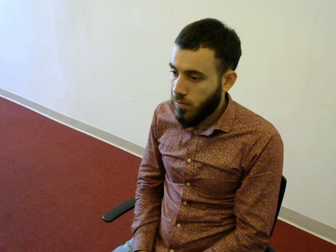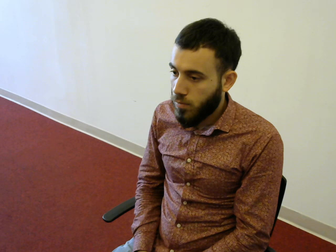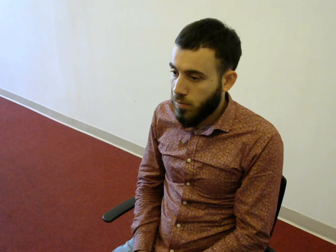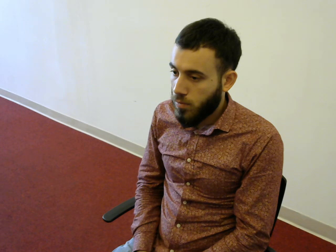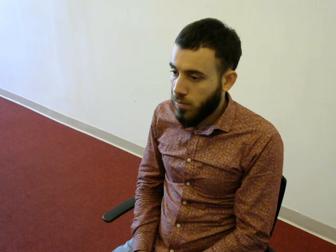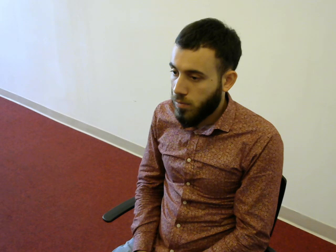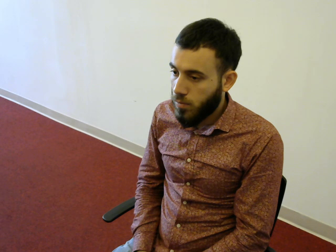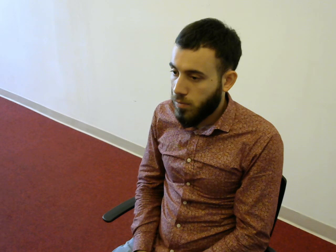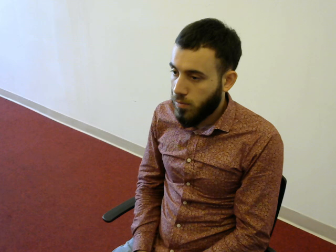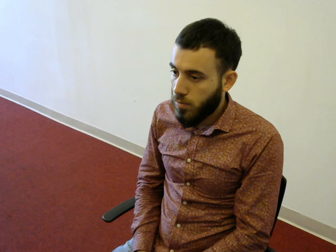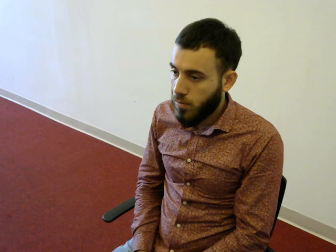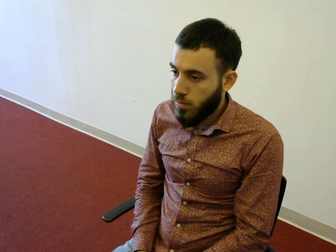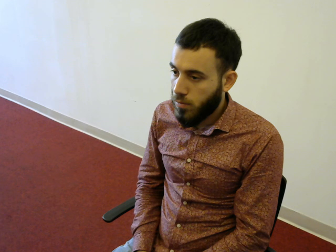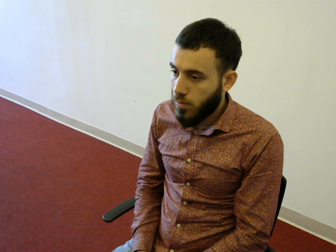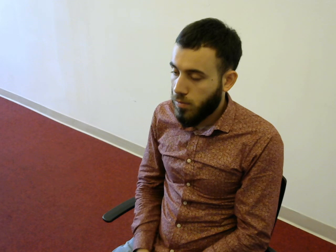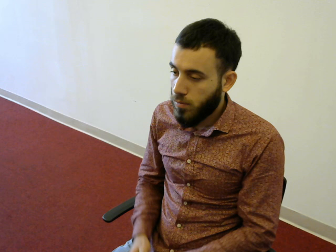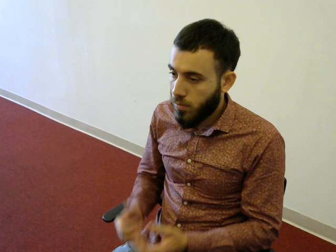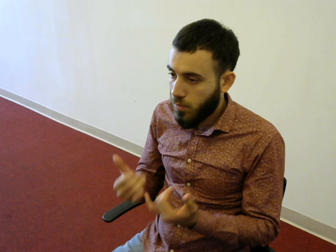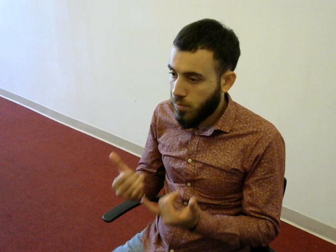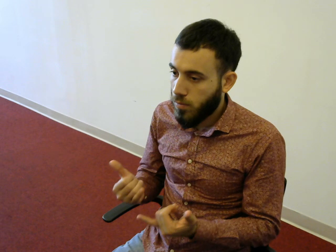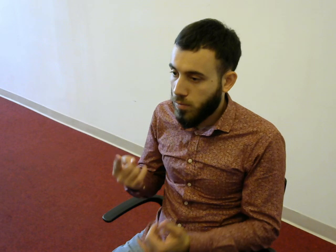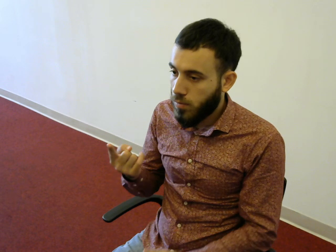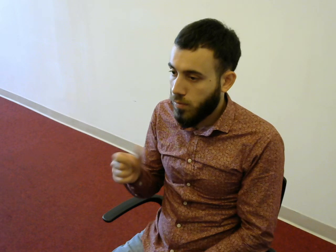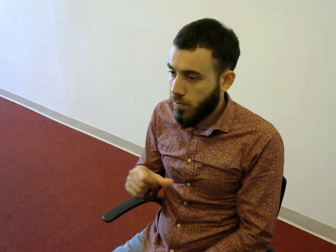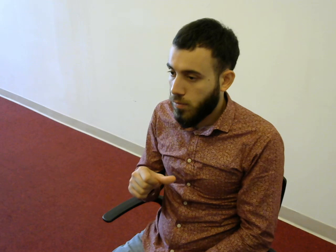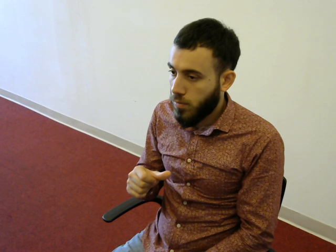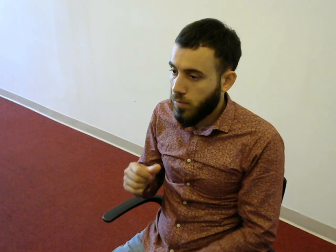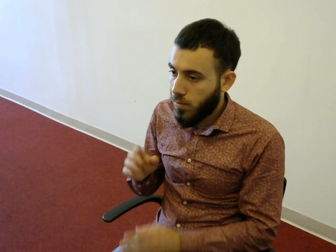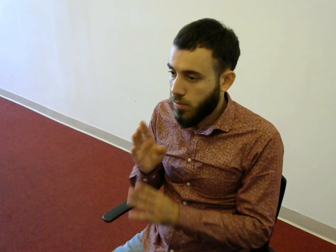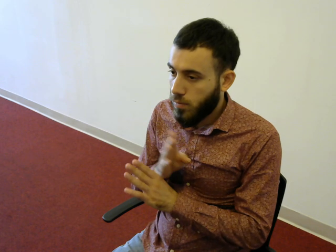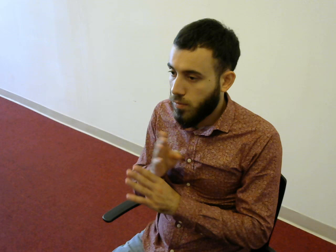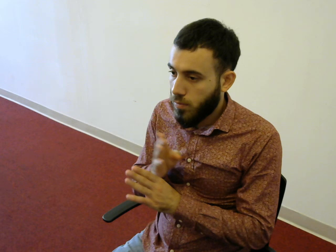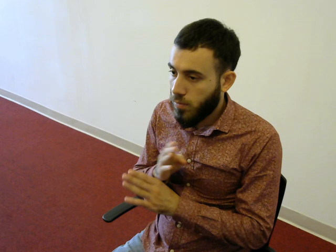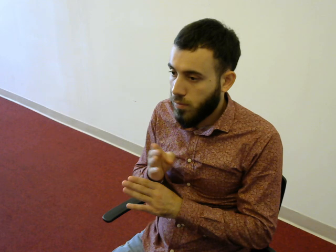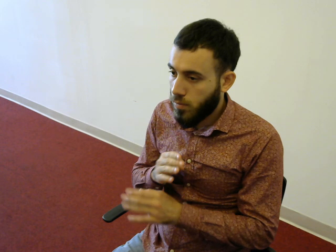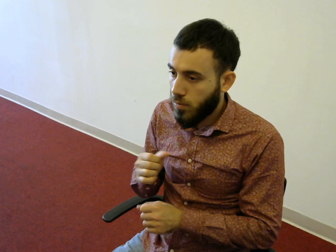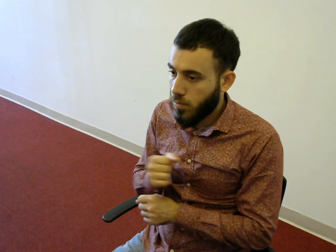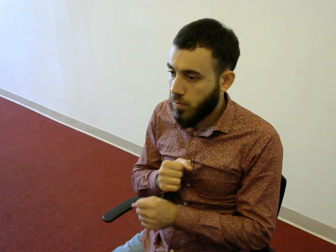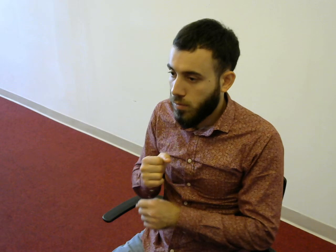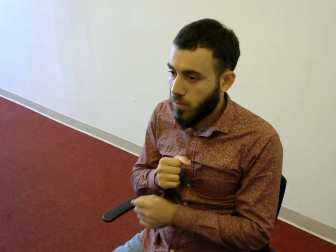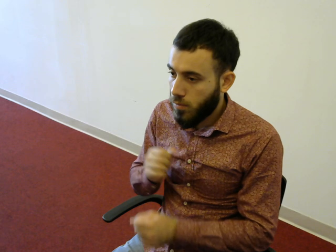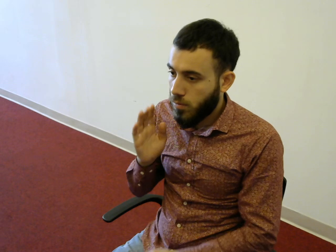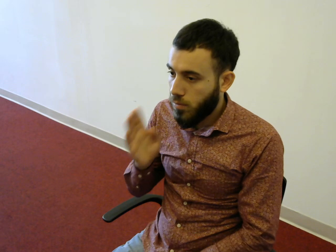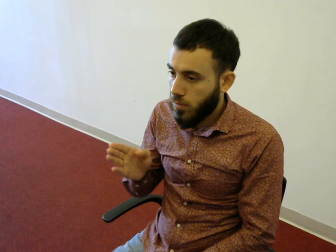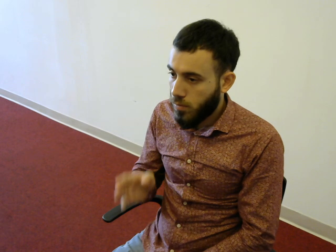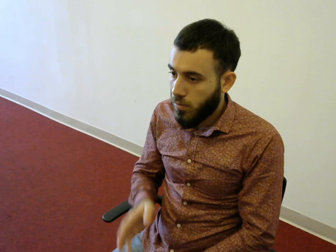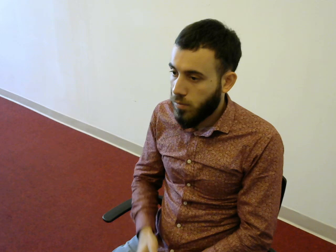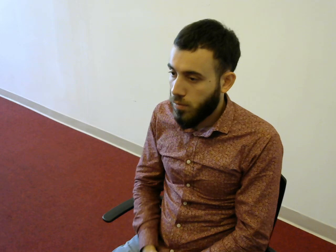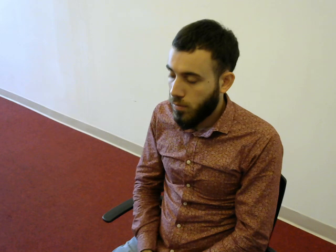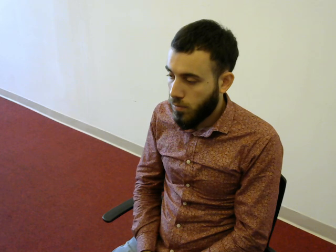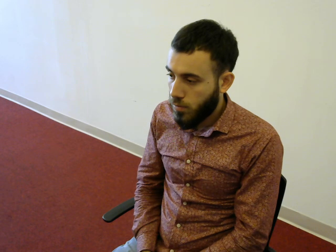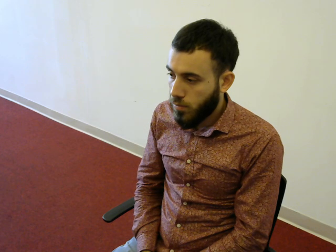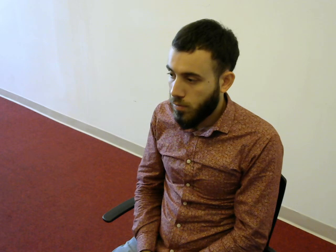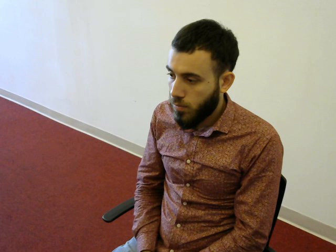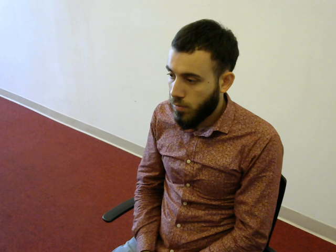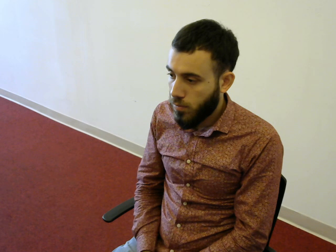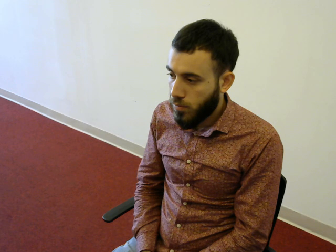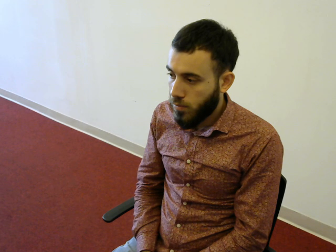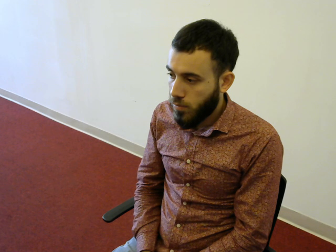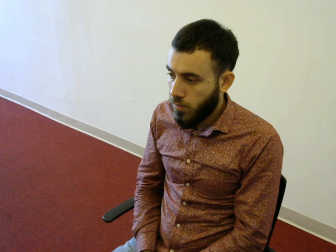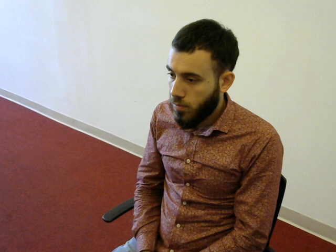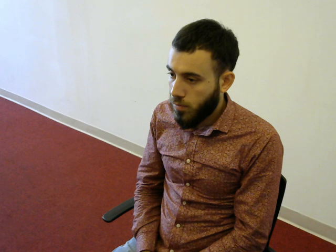Bu həftə hava küləkli olacaq